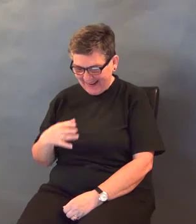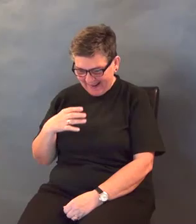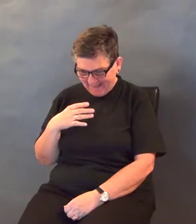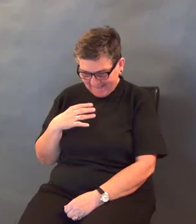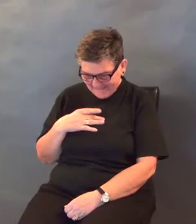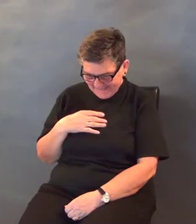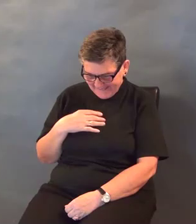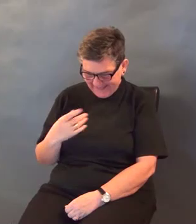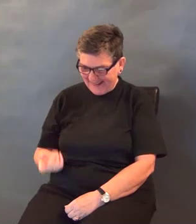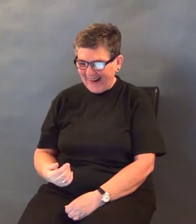Wolny.